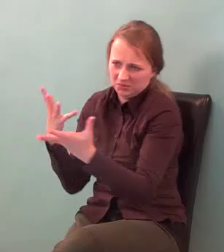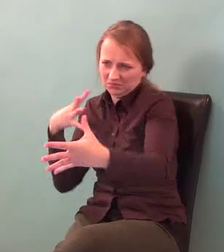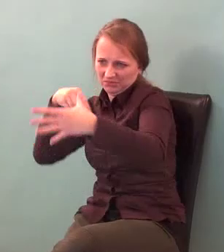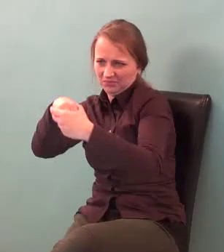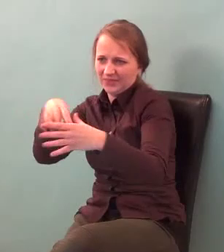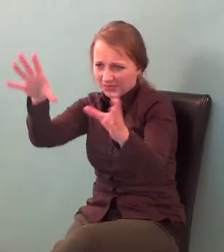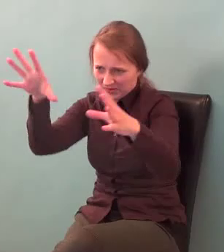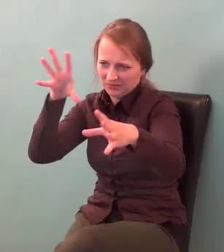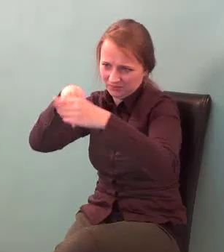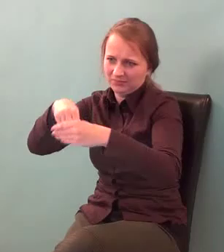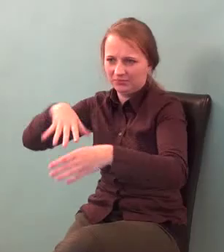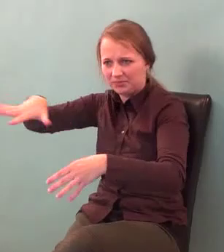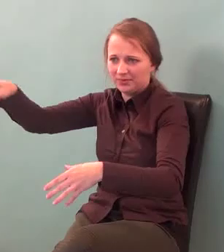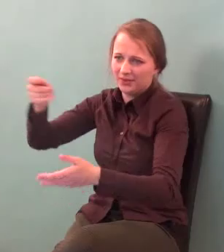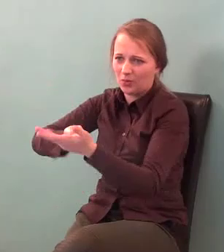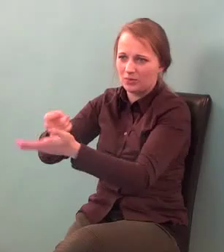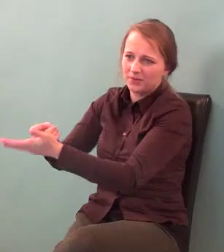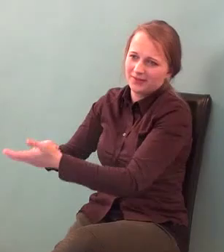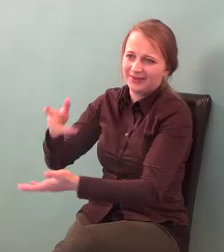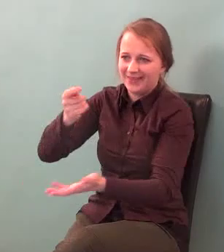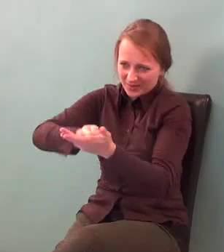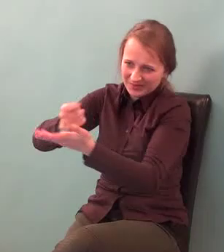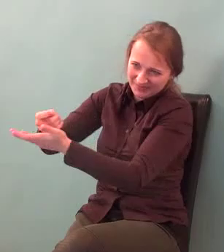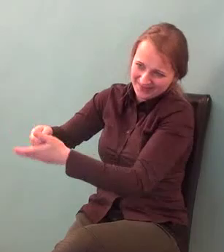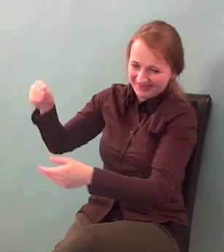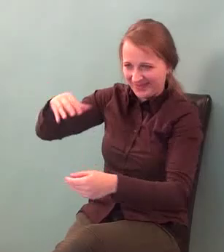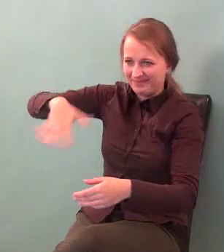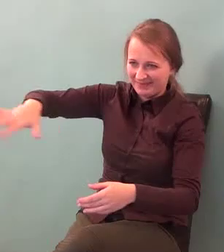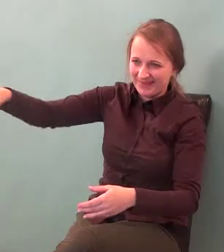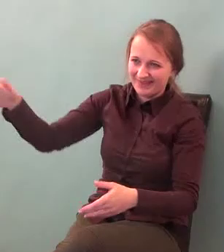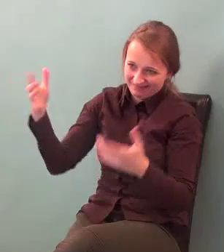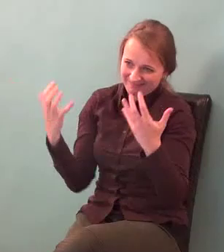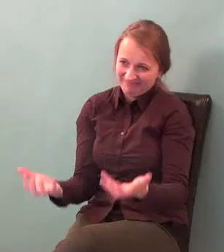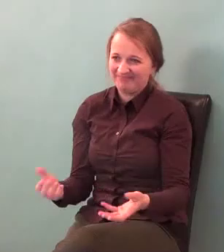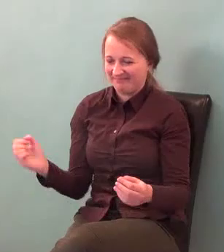Jeśli chcesz, to też możesz iść razem ze mną na zakupy. Możemy pochodzić. Chcesz?